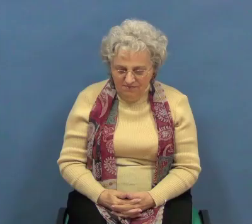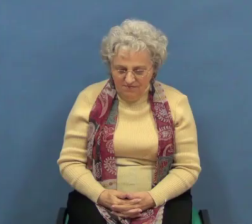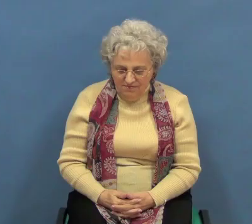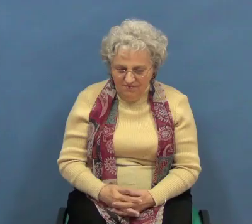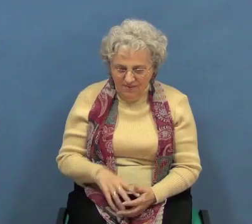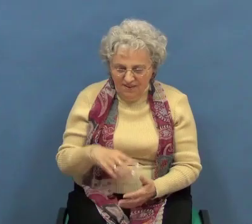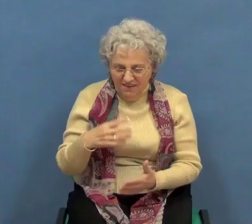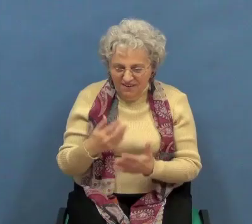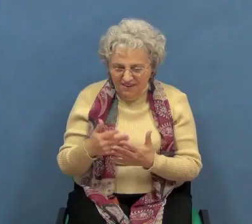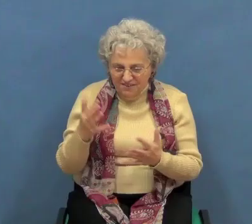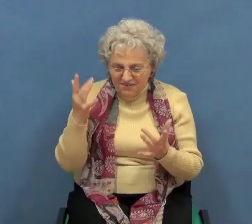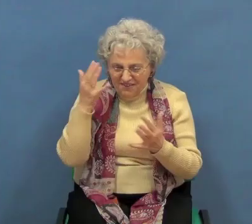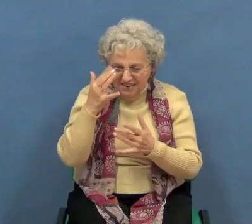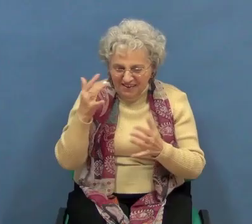Marzy dlaczego...